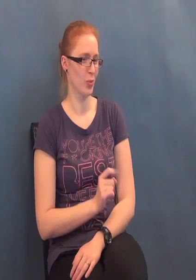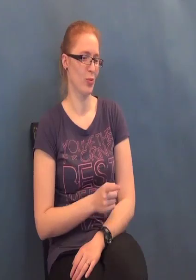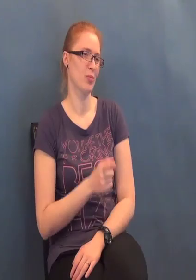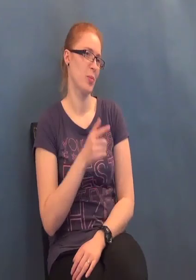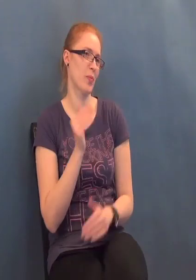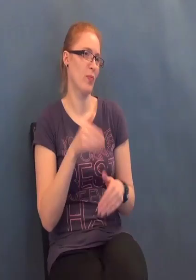Jest.